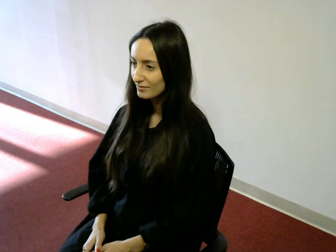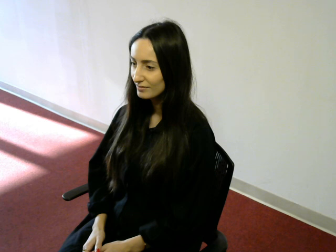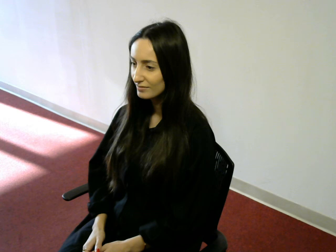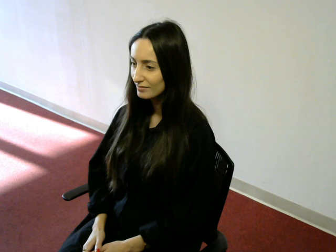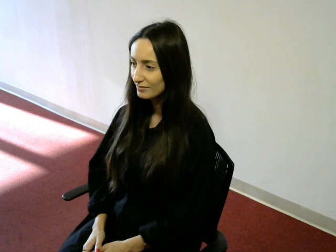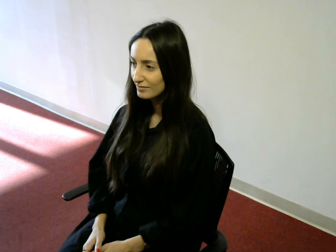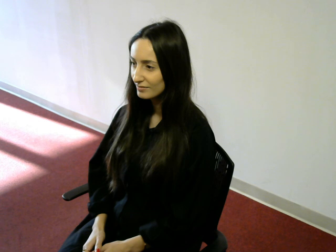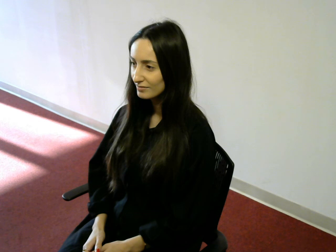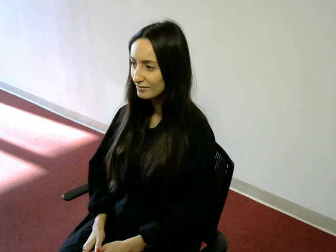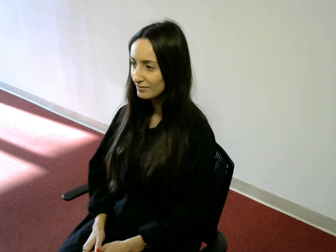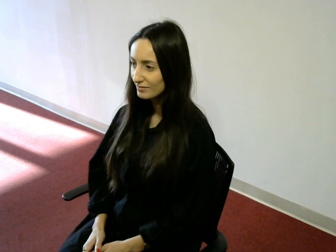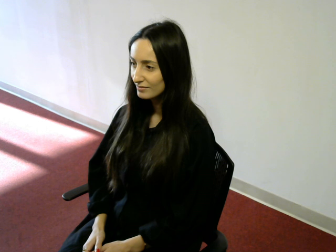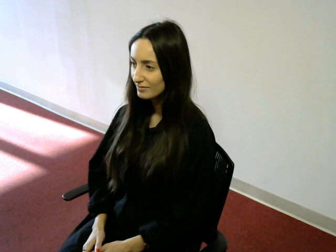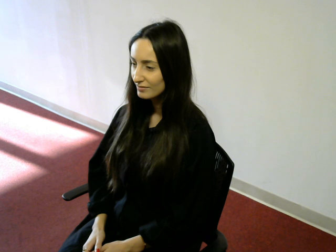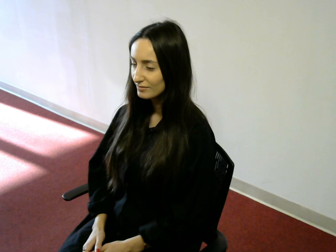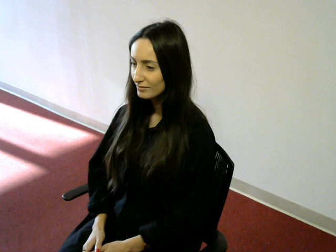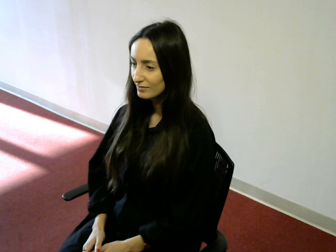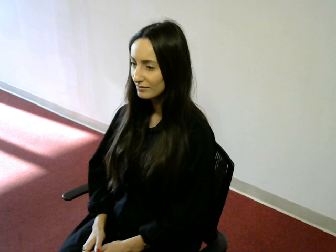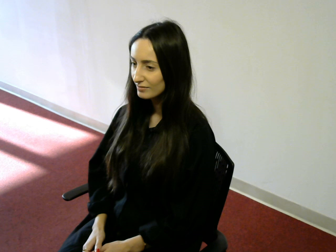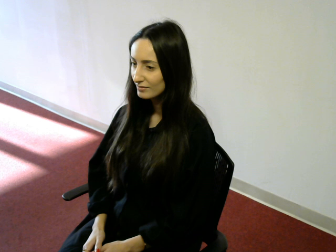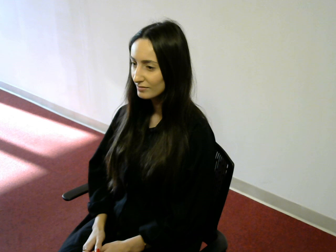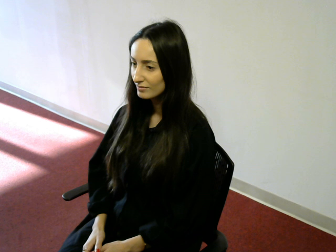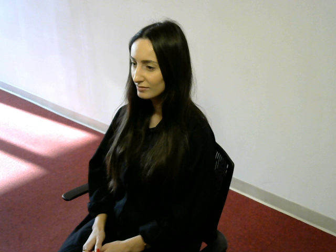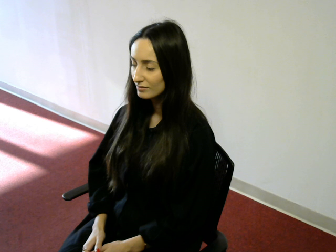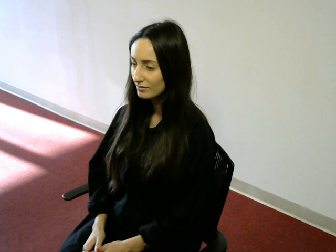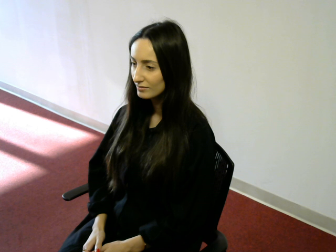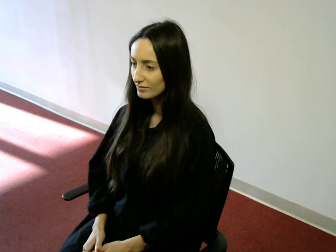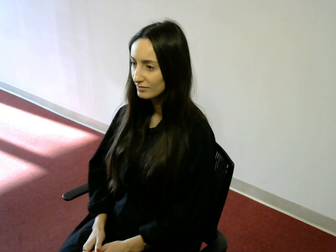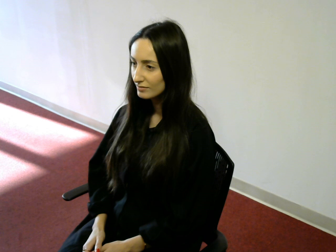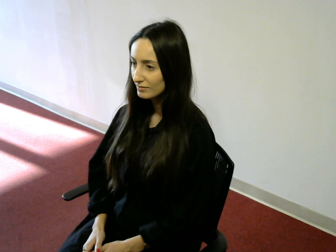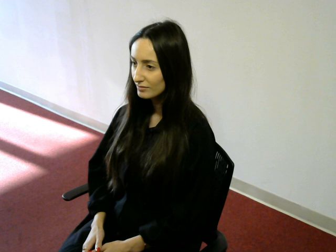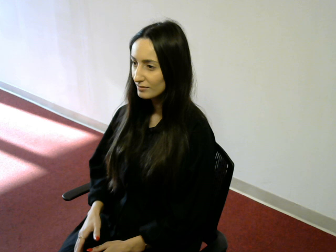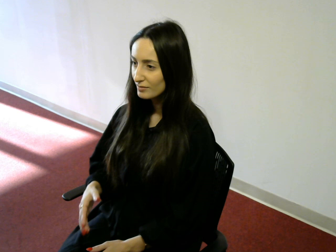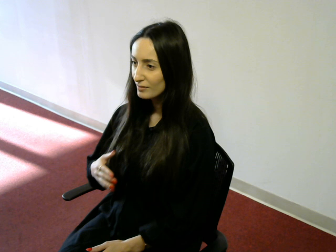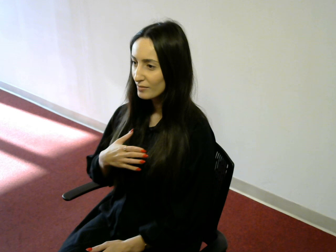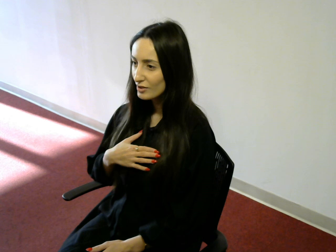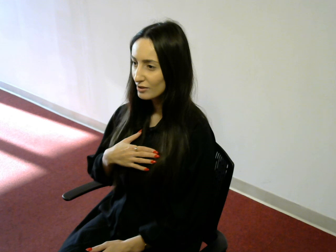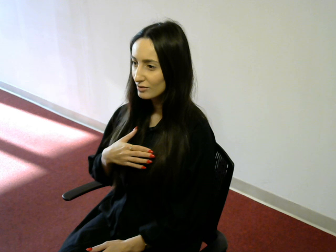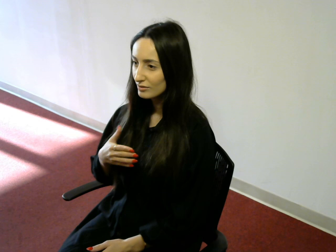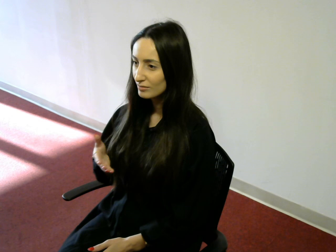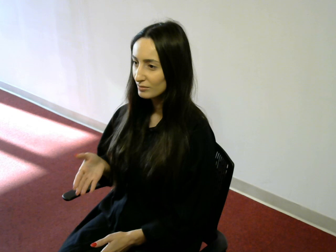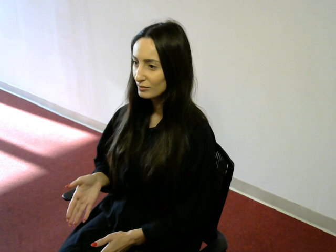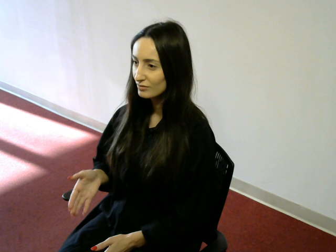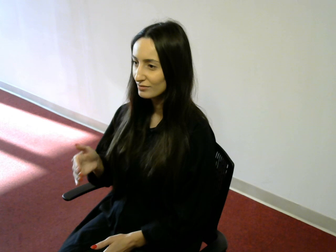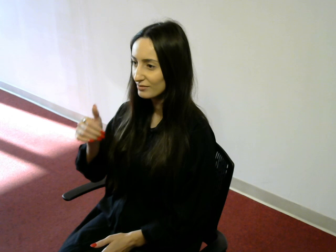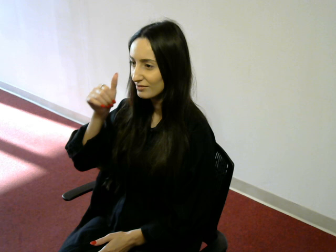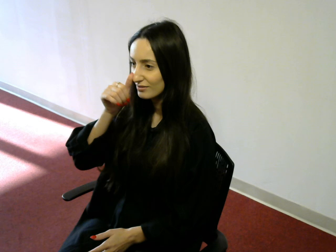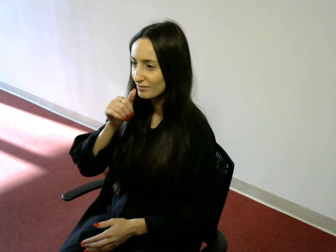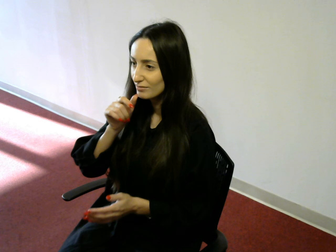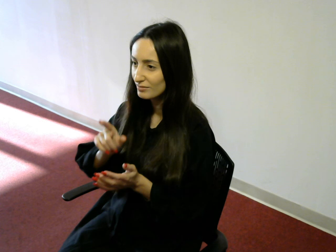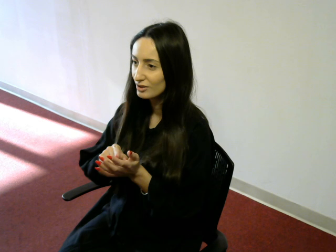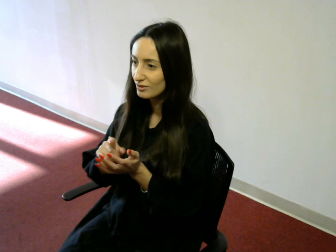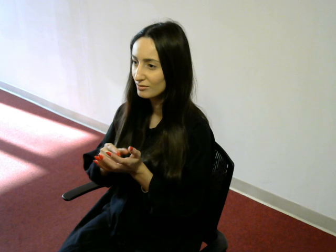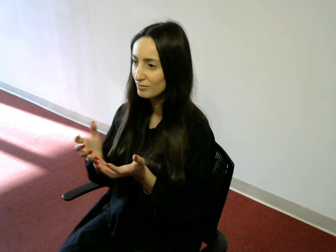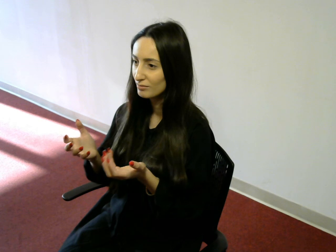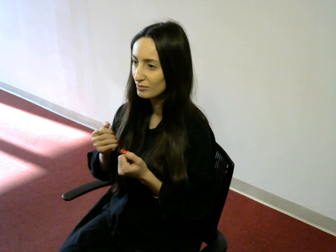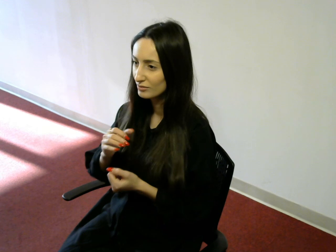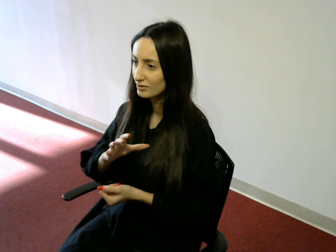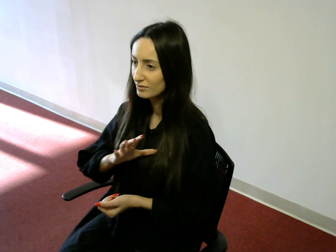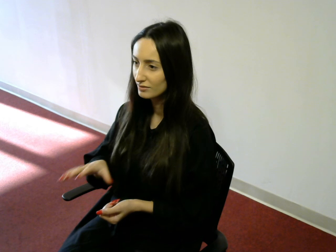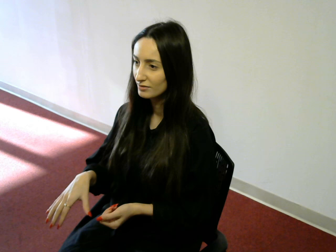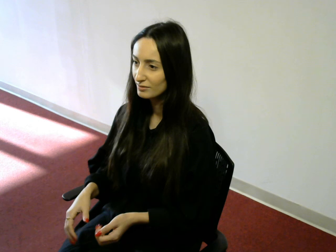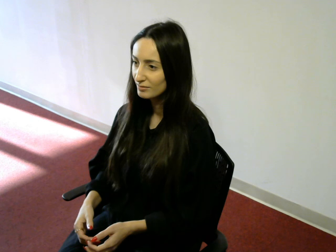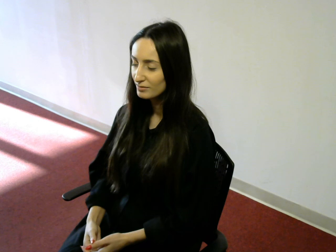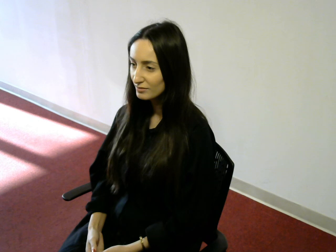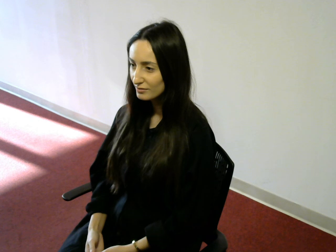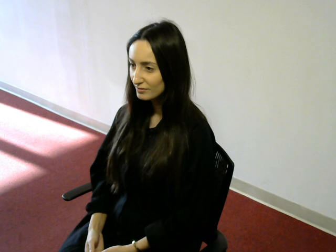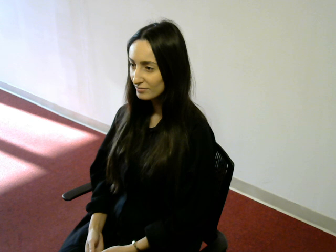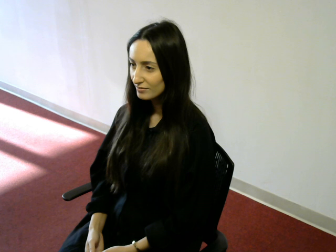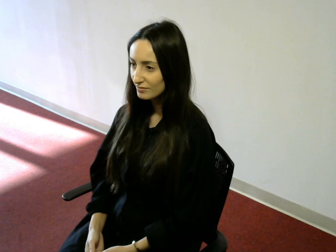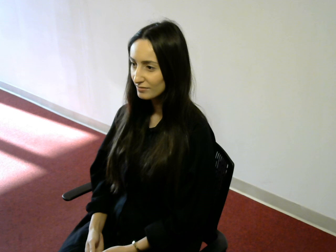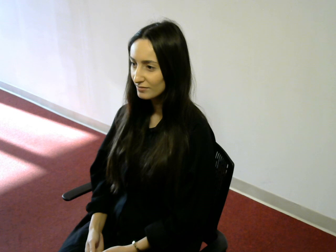Mən bu ay pensiya almamışam